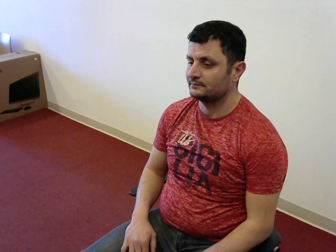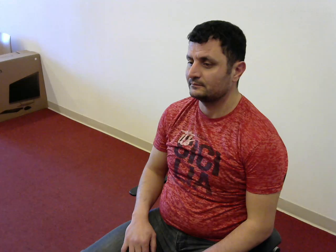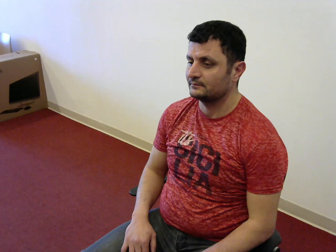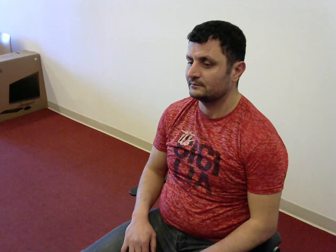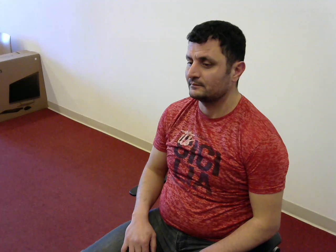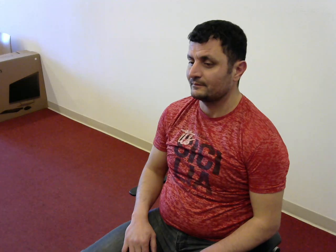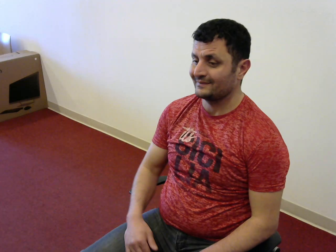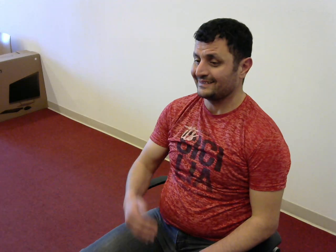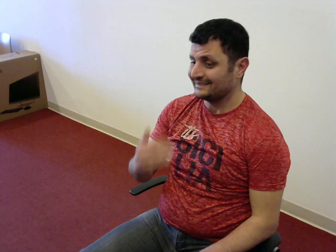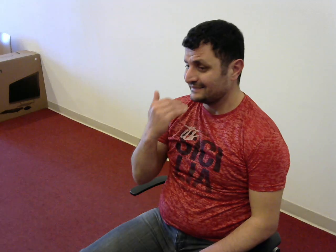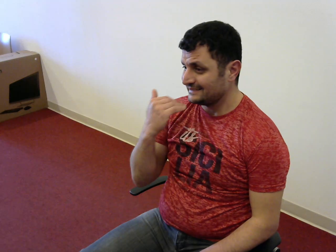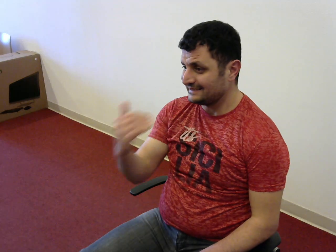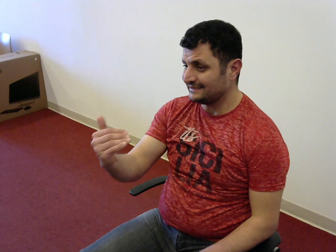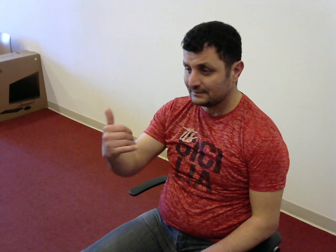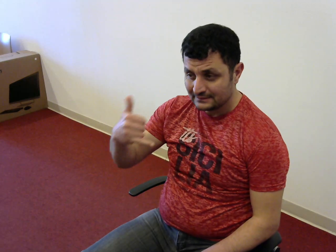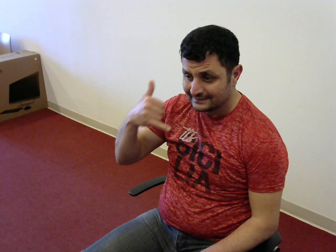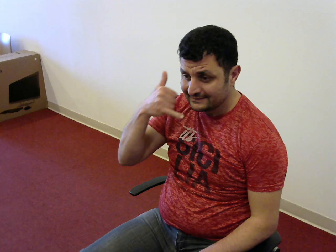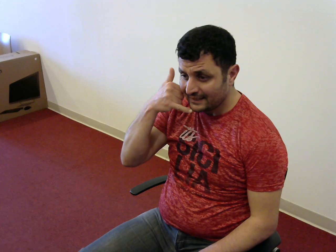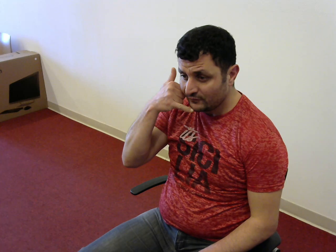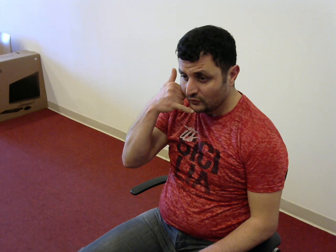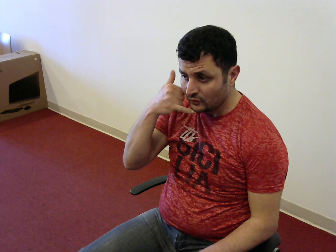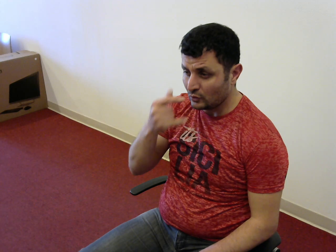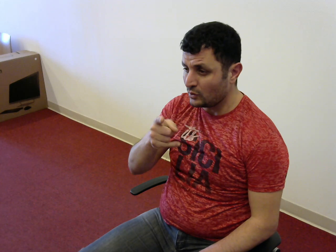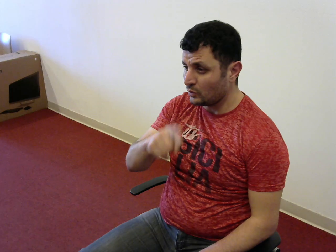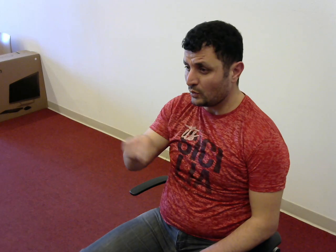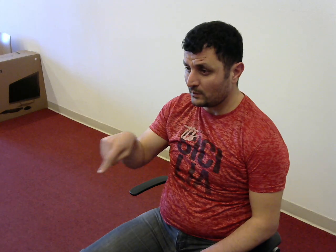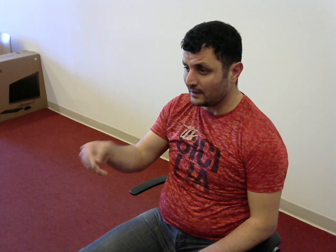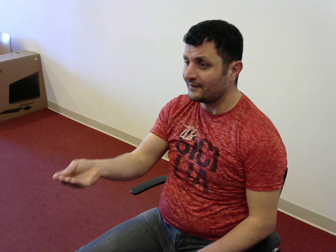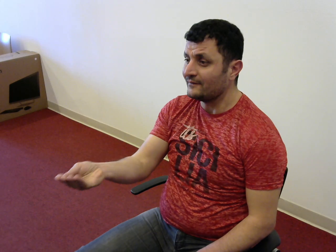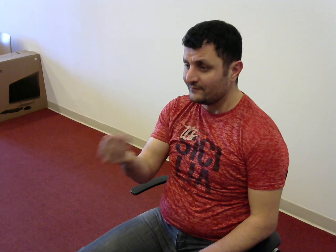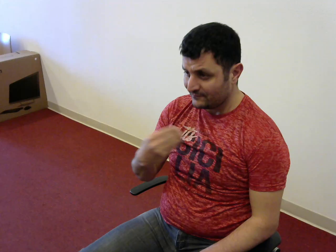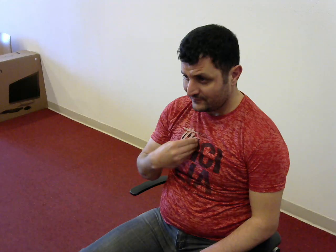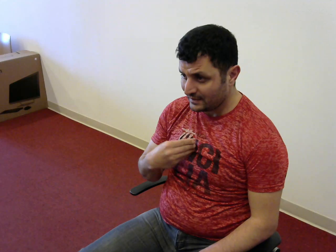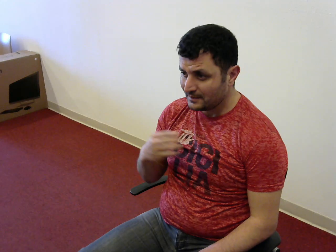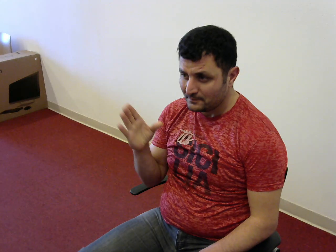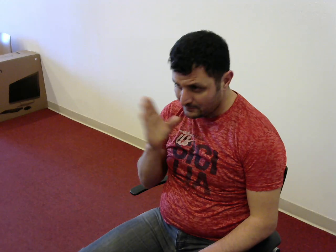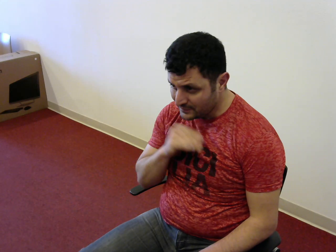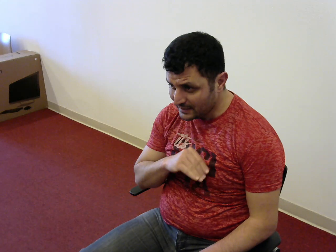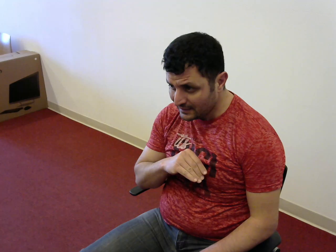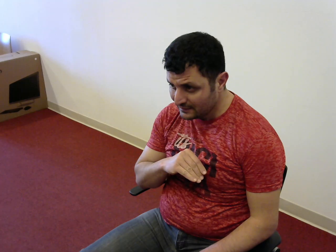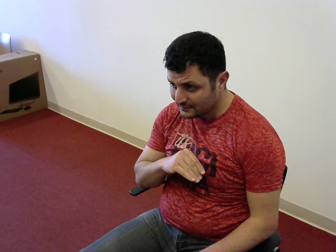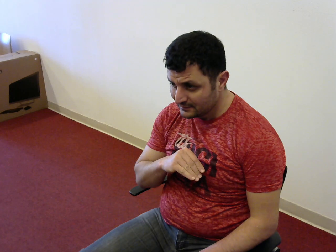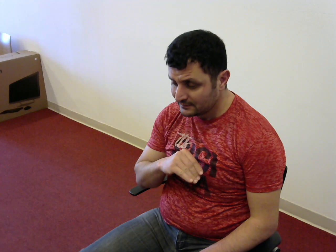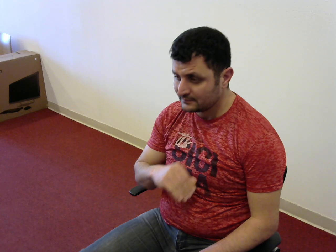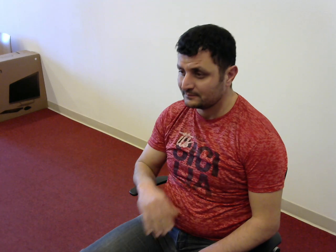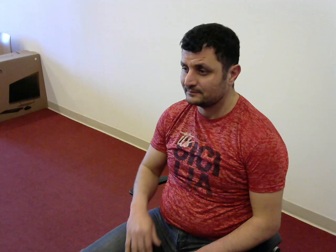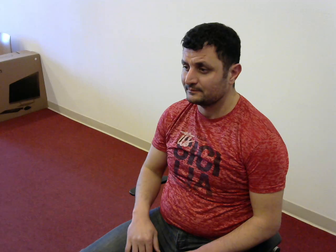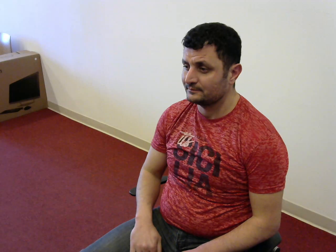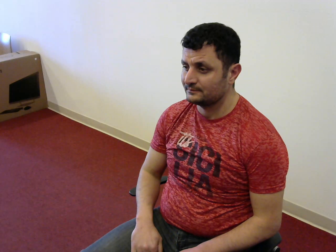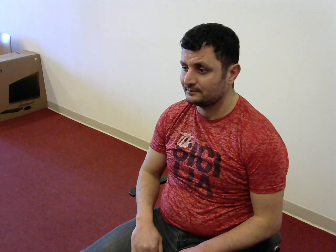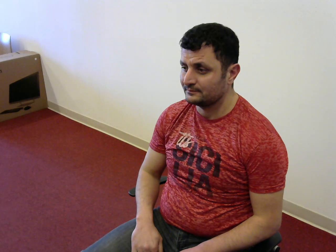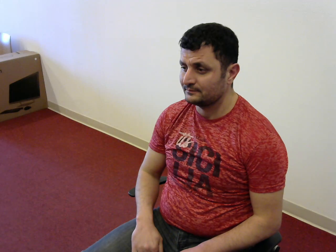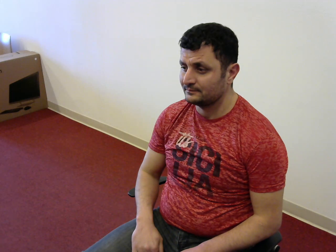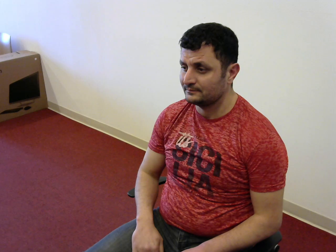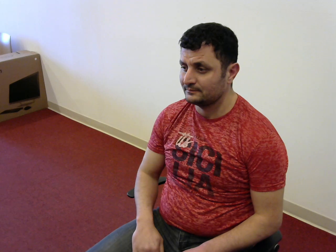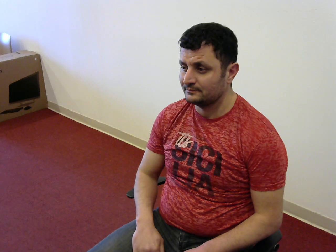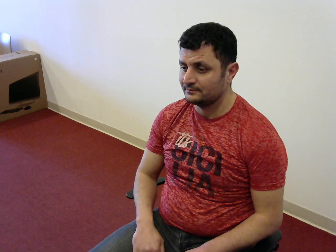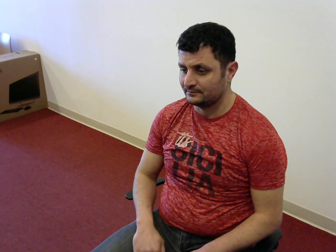Siz telefon nömrənizi verə bilərsinizmi?